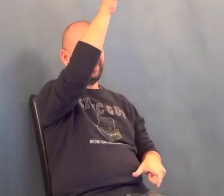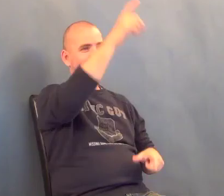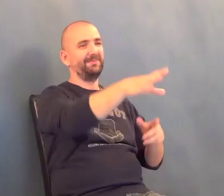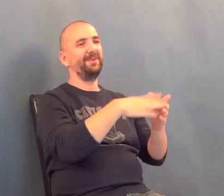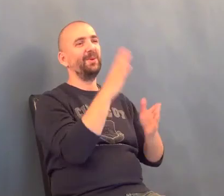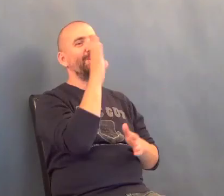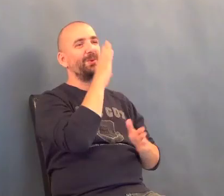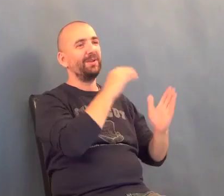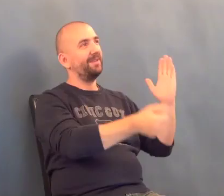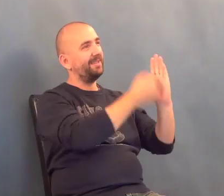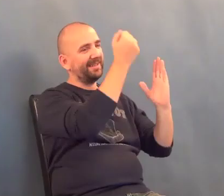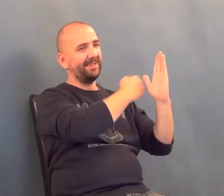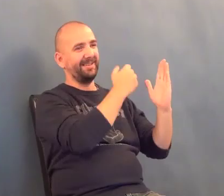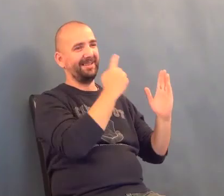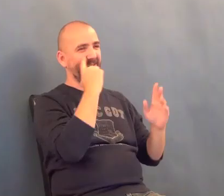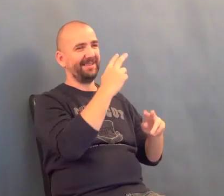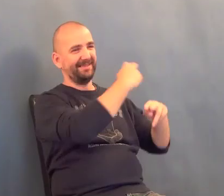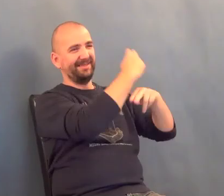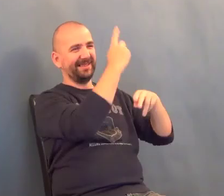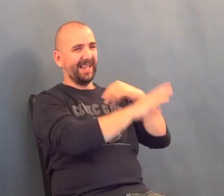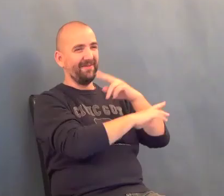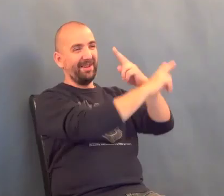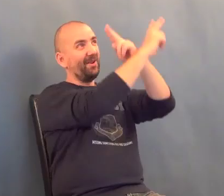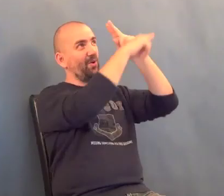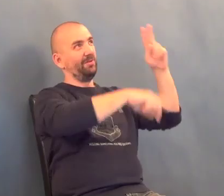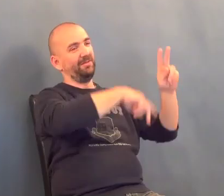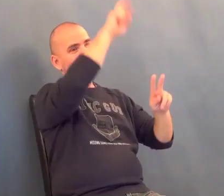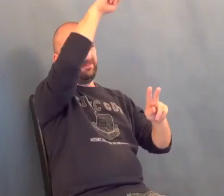Na przykład na zewnątrz, budowlańcy murują ścianę stojąc na drewnianym rusztowaniu.